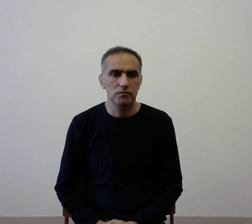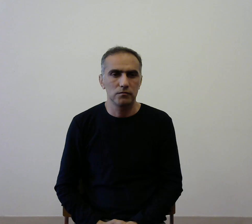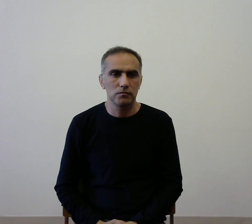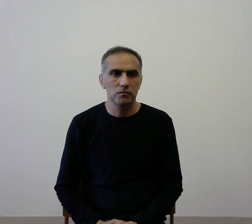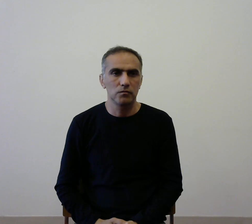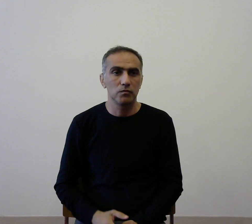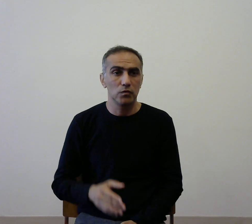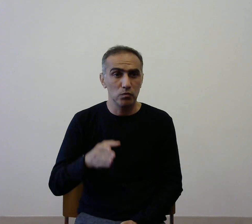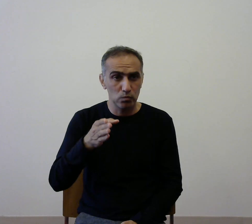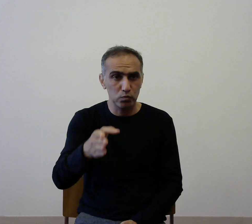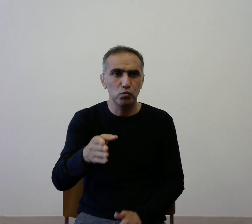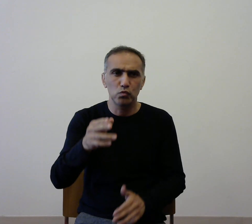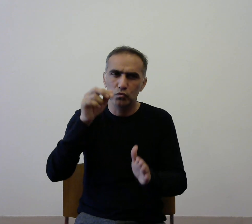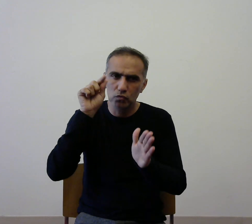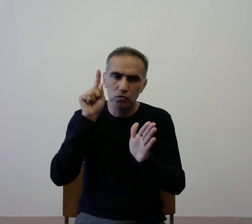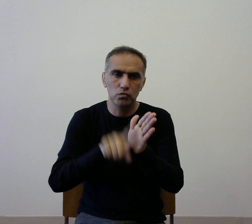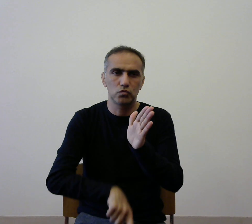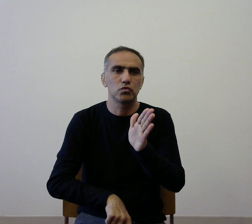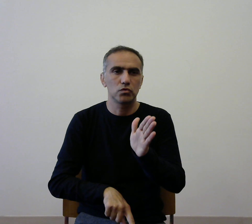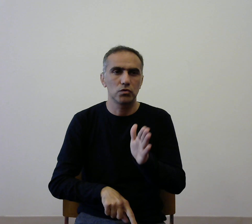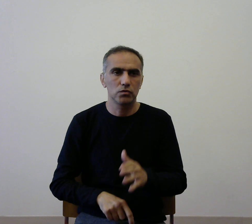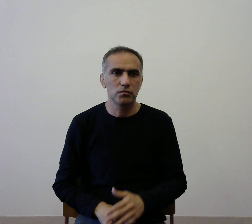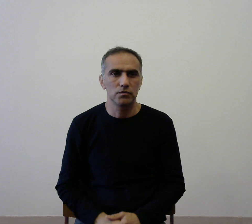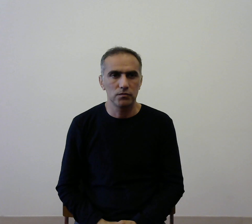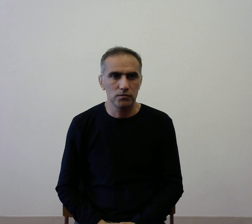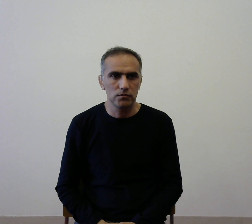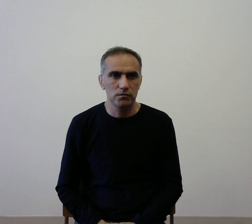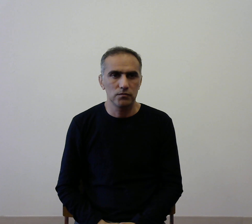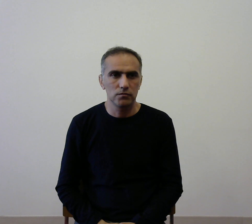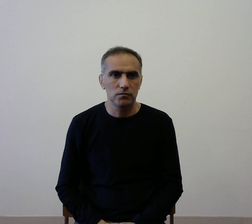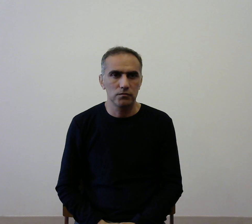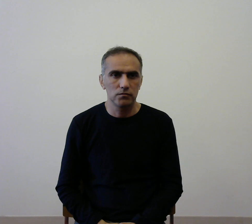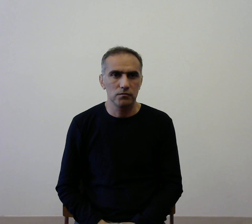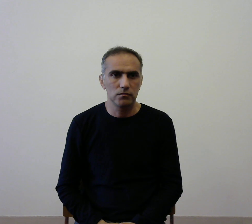Bu ucuzdur